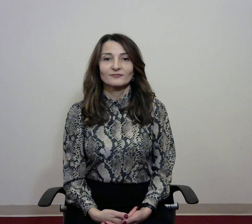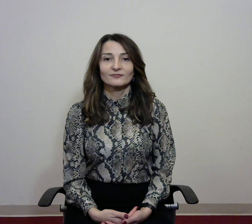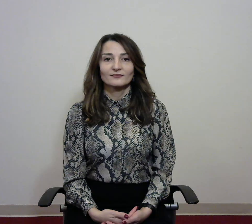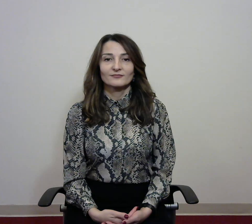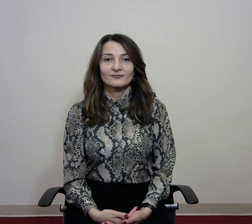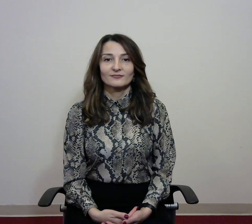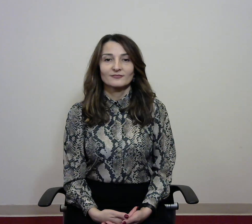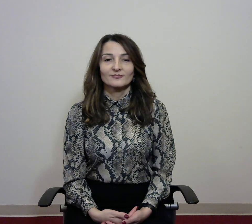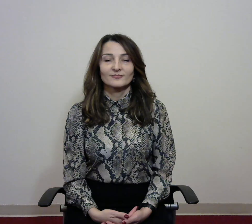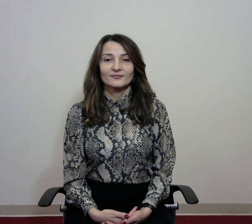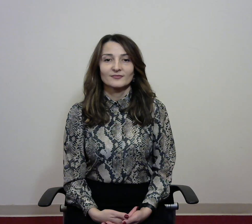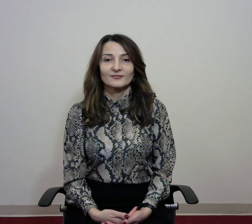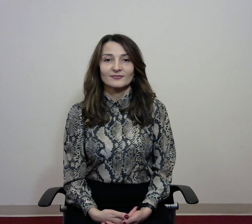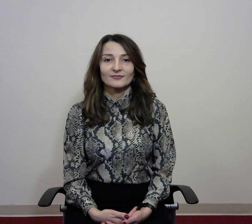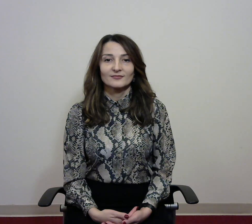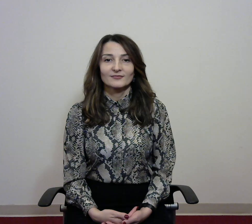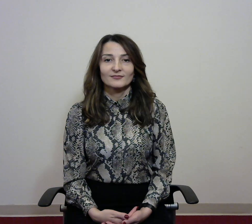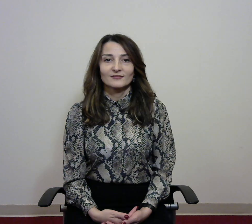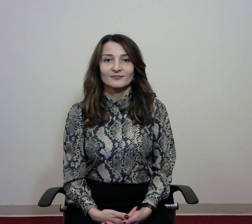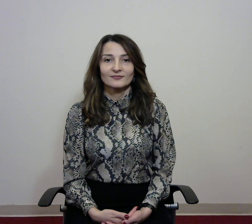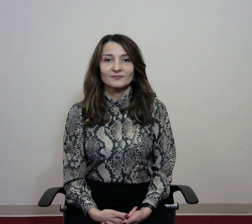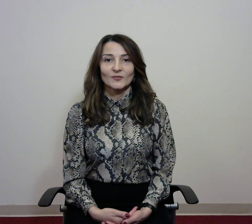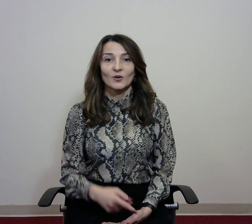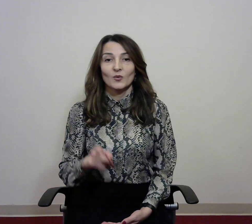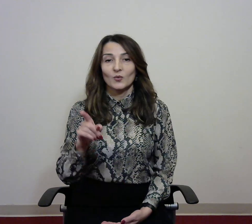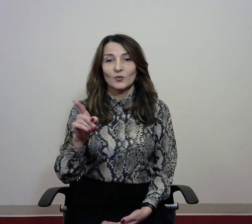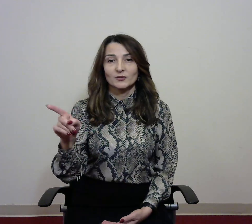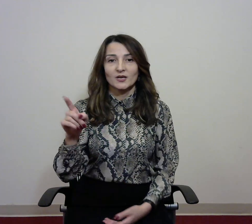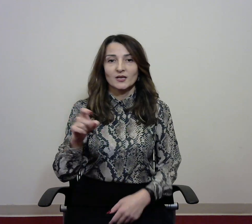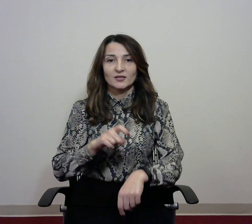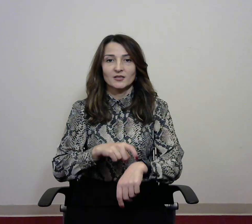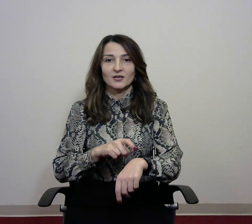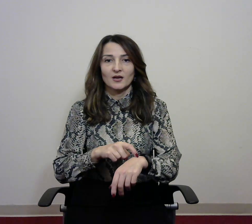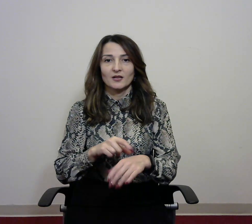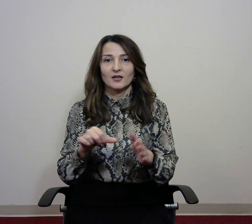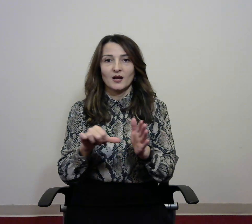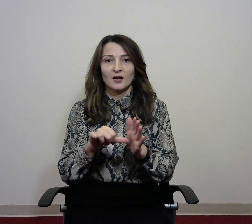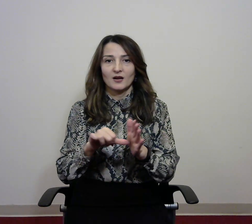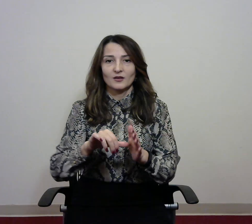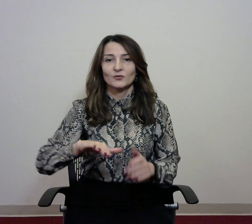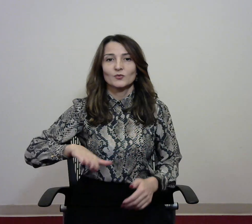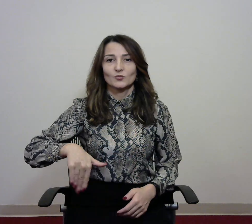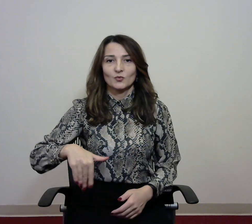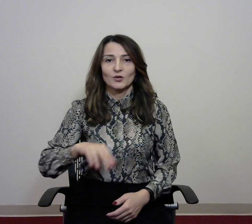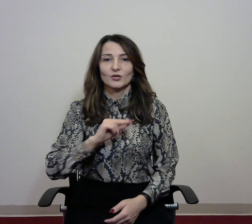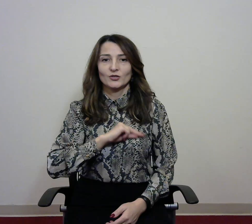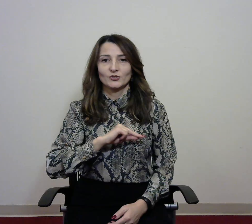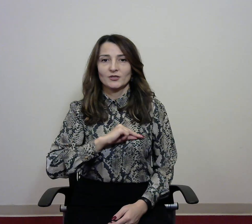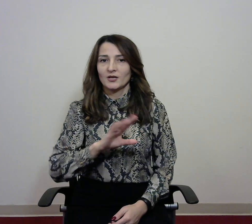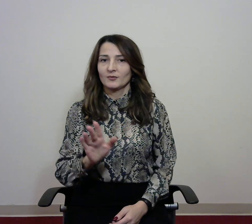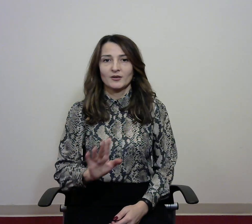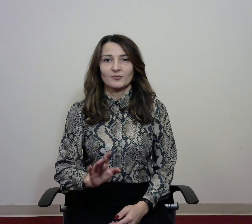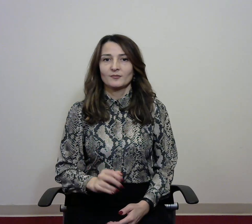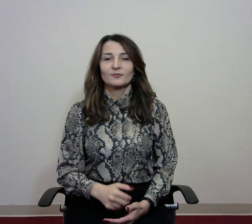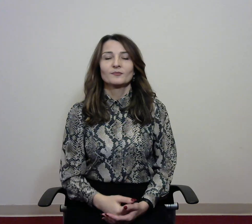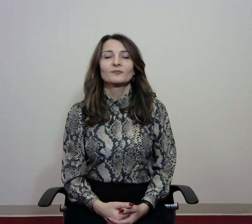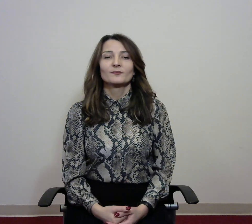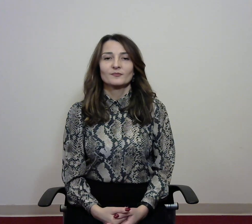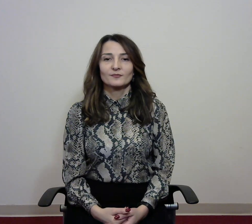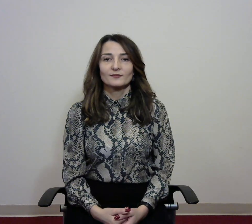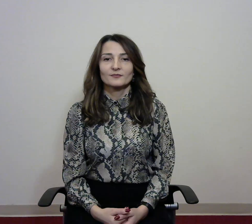O saat 6-dan sonra işləmir